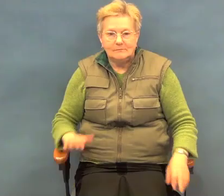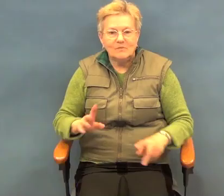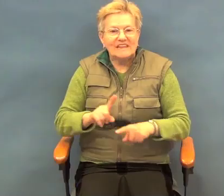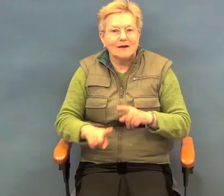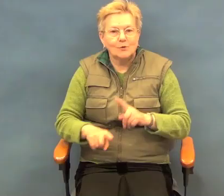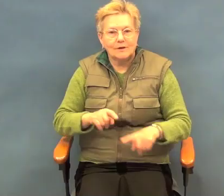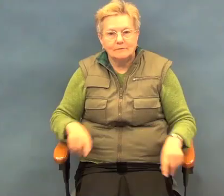Natura.